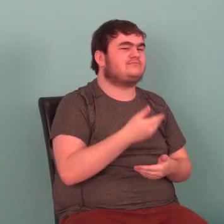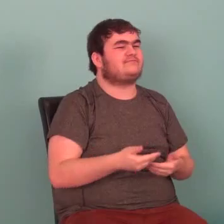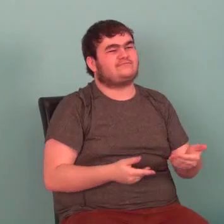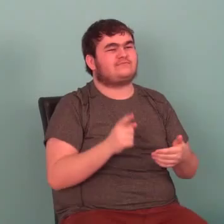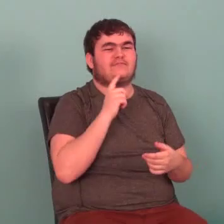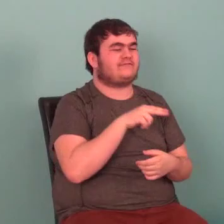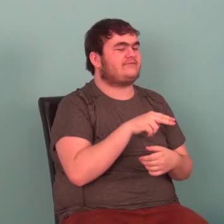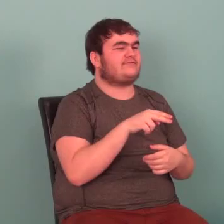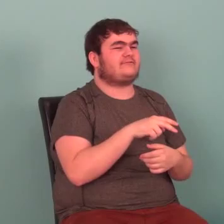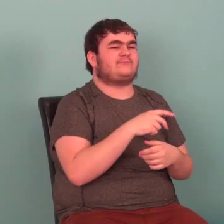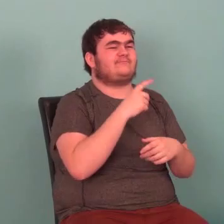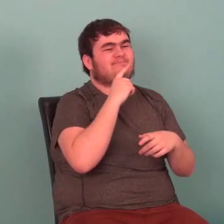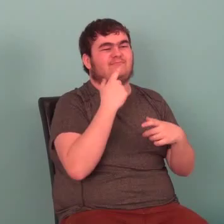Mężczyzna patrzy na nich, ale nic nie mówi.